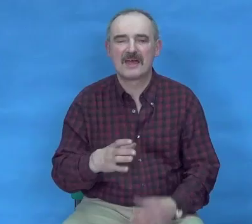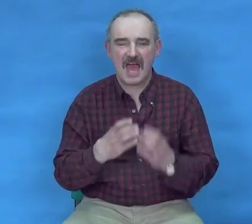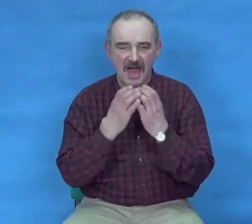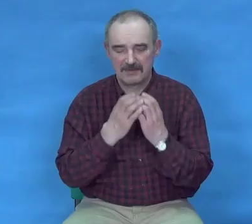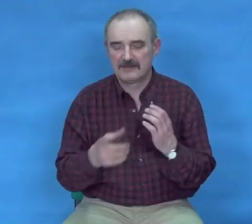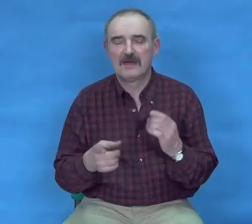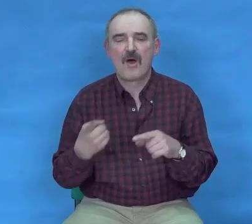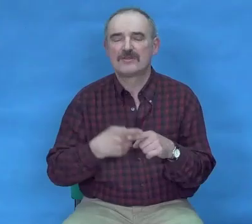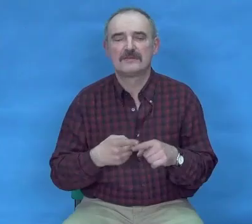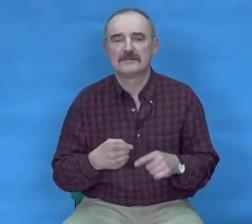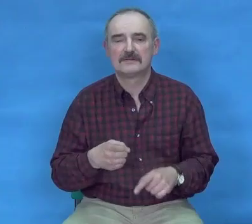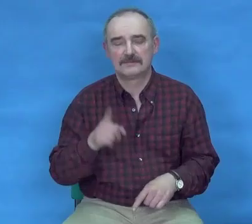Jeść hamburgera z dodatkiem.